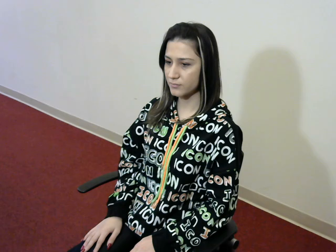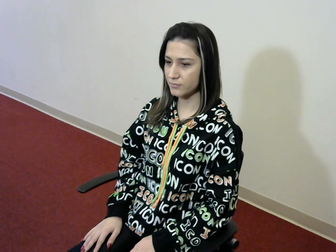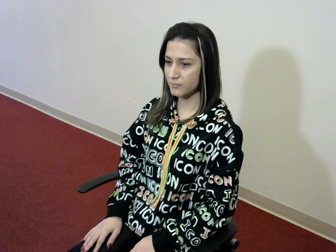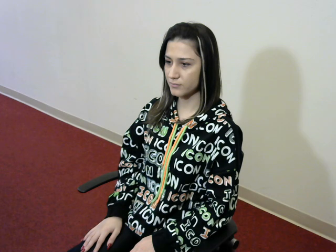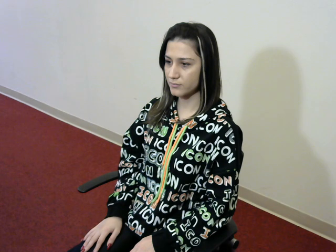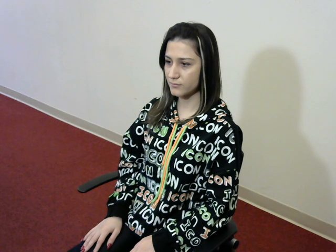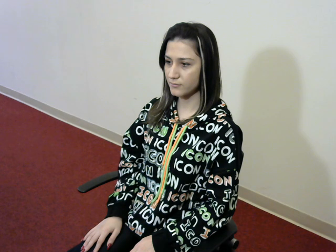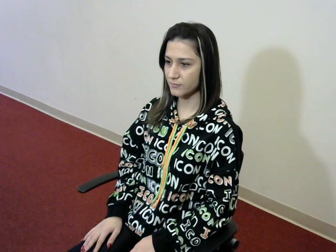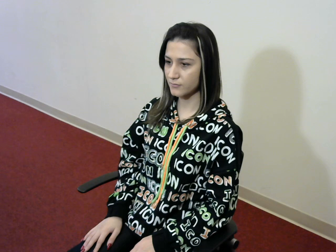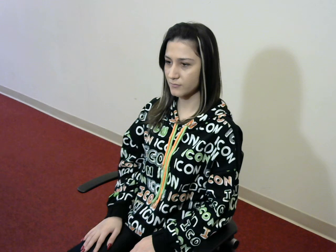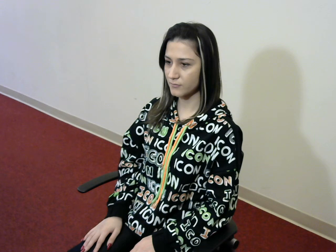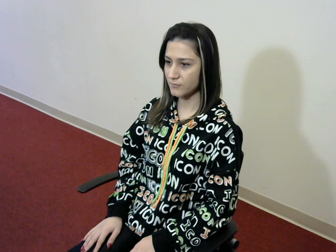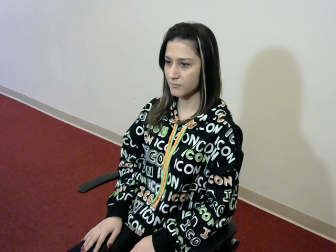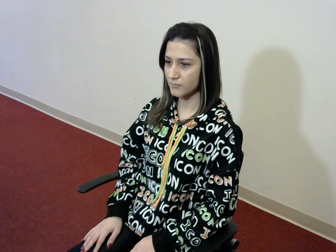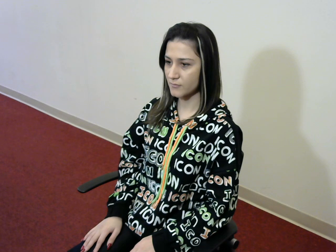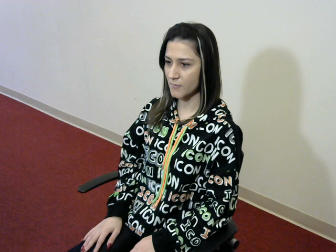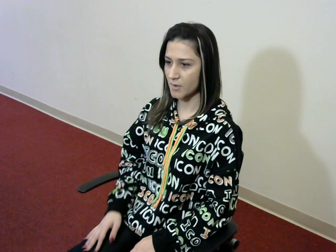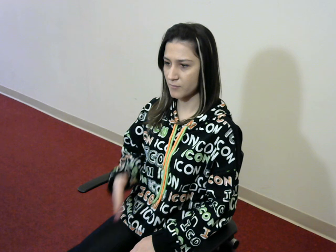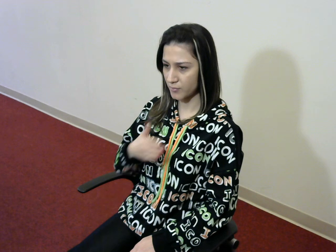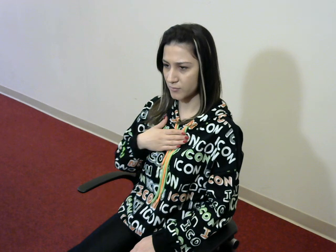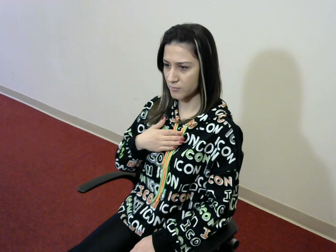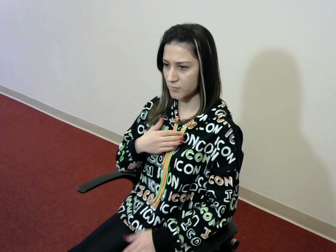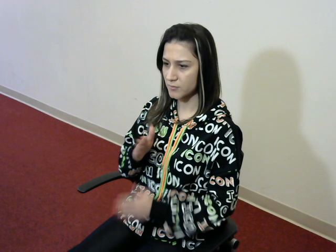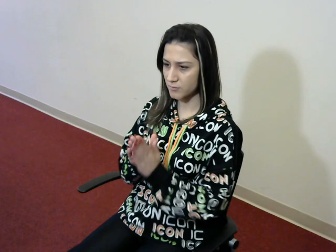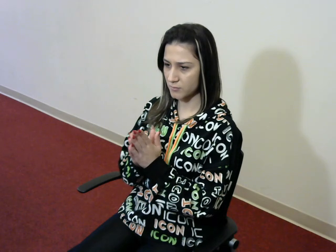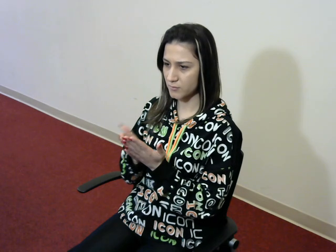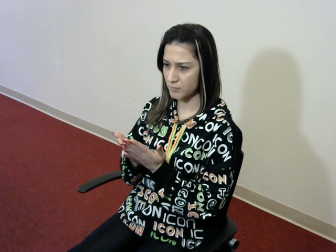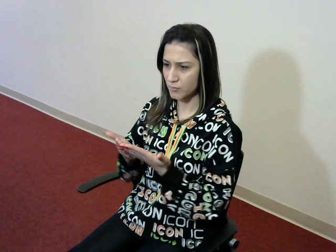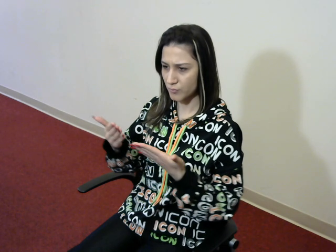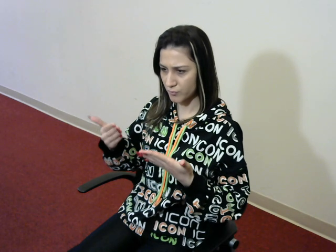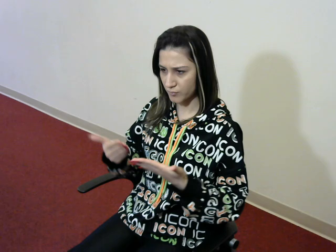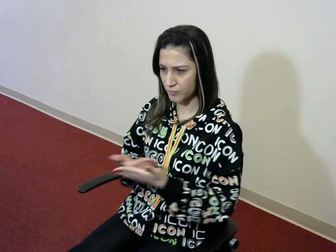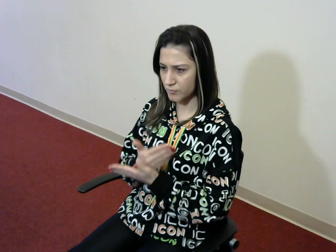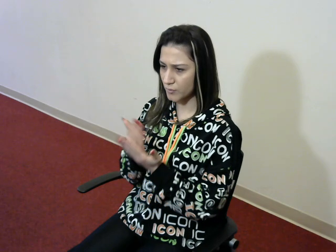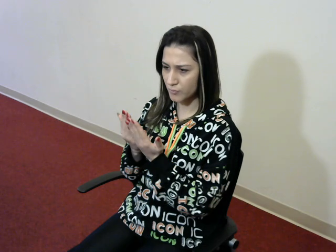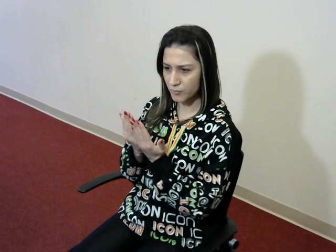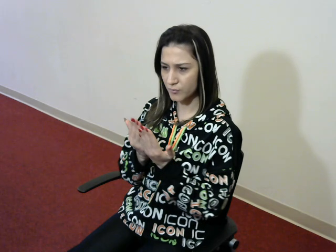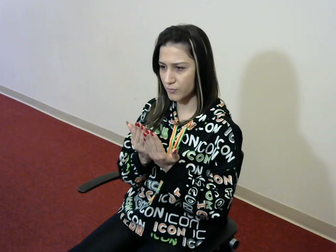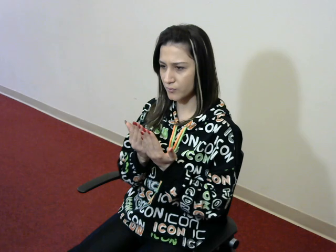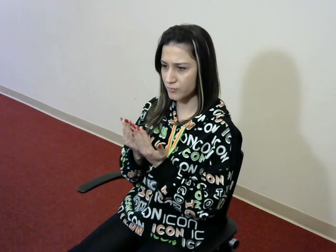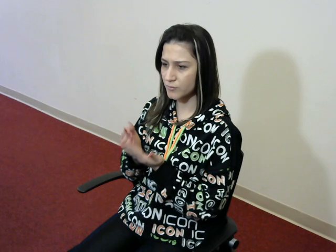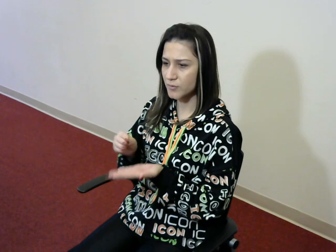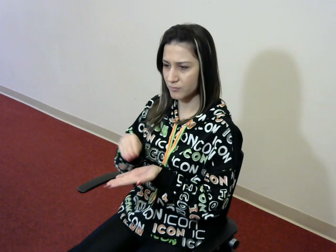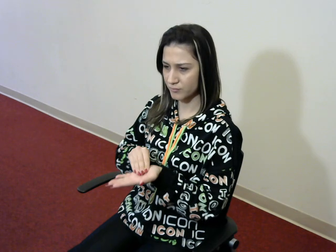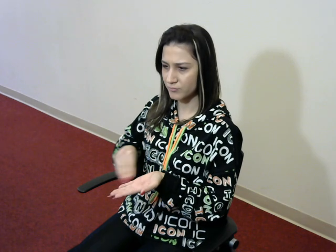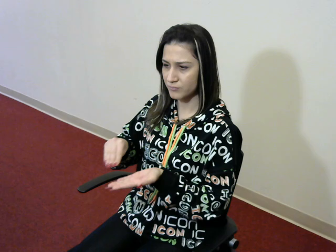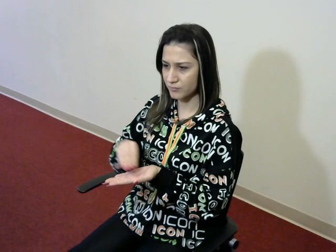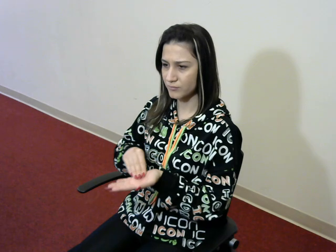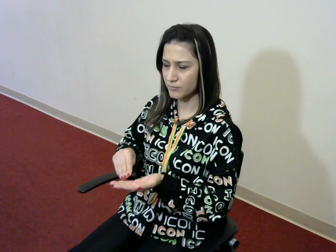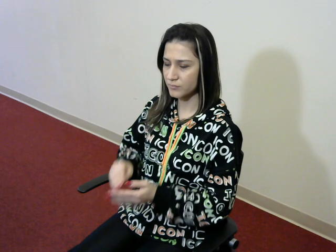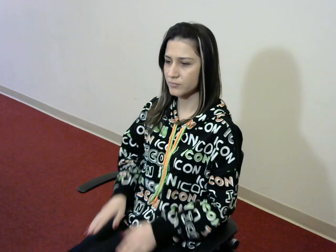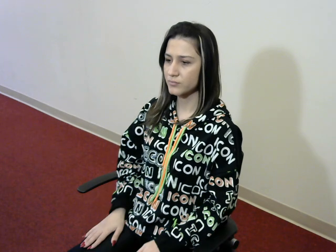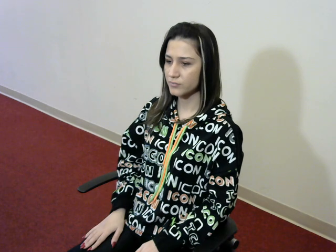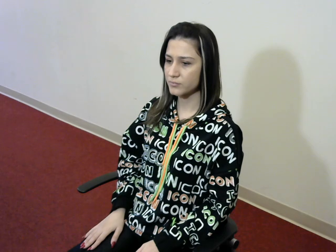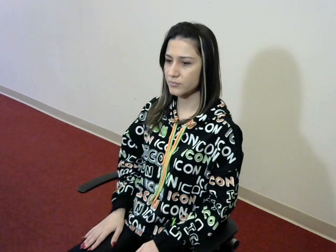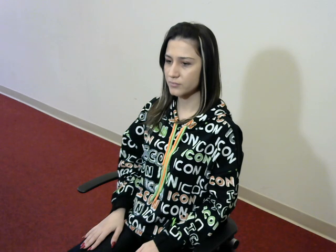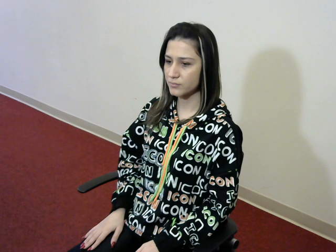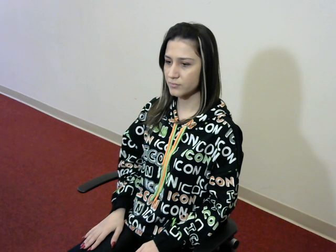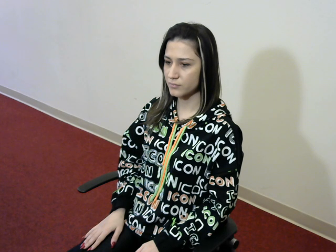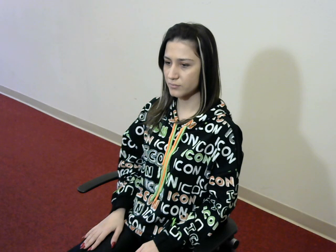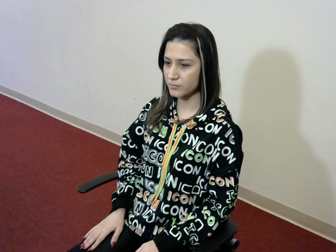Mən kitabı yenidən oxuyub, təkrarlamalıyam